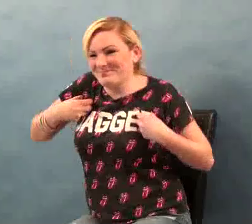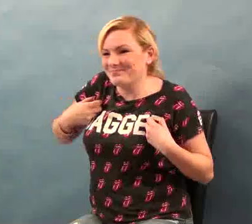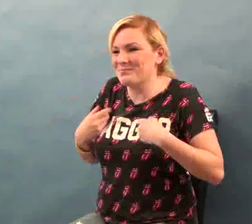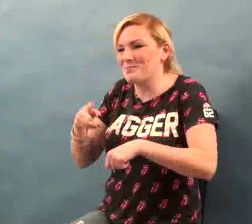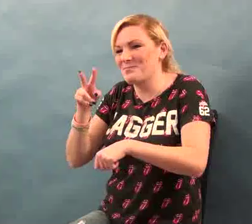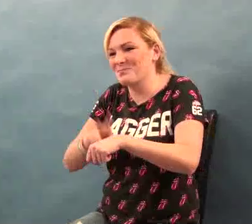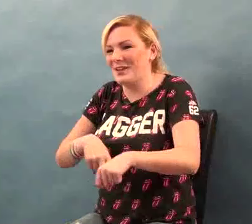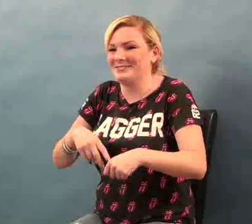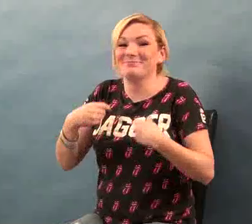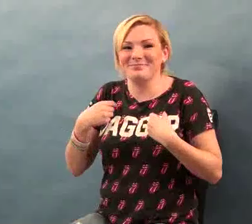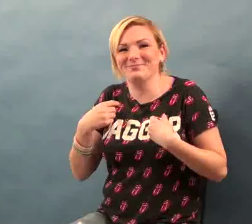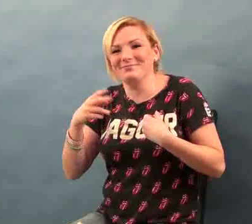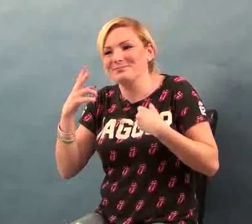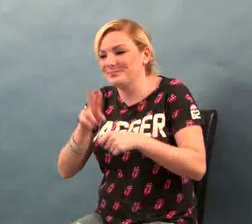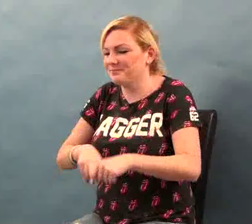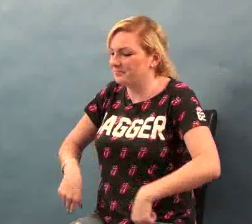Policjant patrzy na niego.